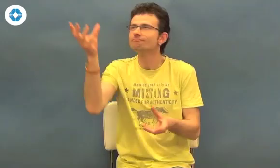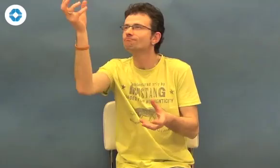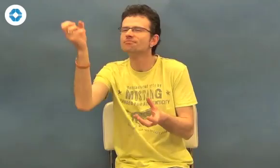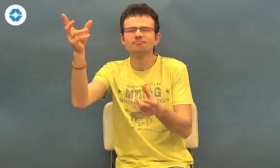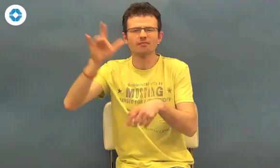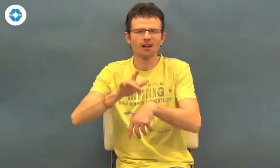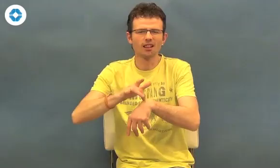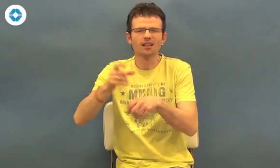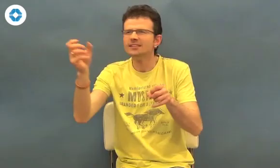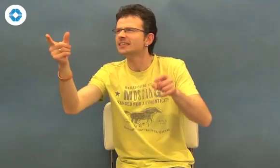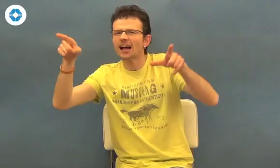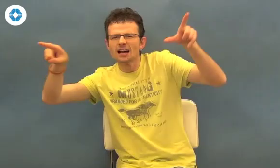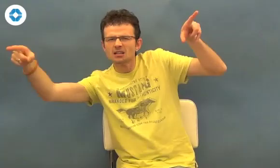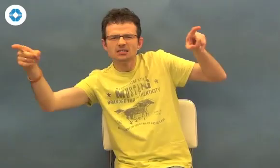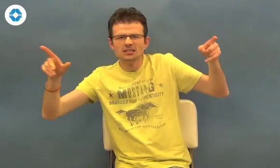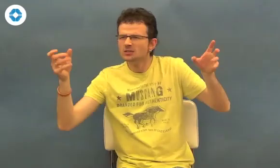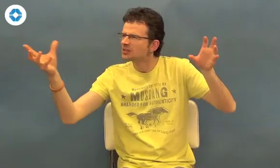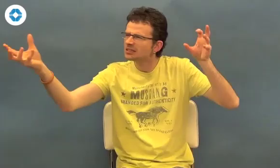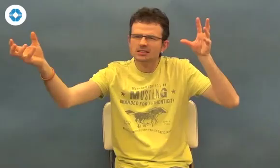Zrywanie gruszek zajmowało mu dużo czasu, ponieważ musiał szukać ich na różnych gałęziach.